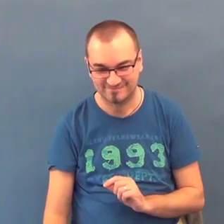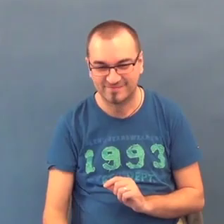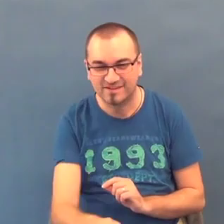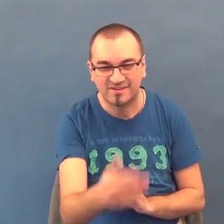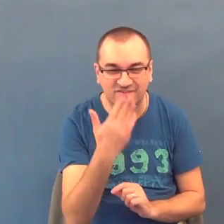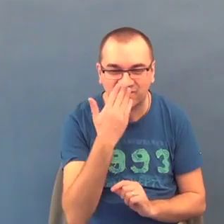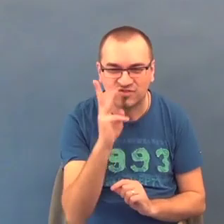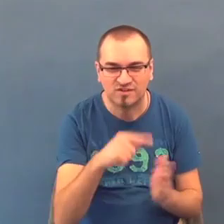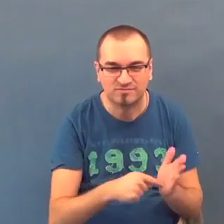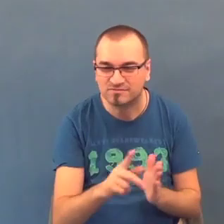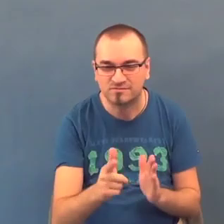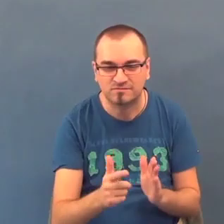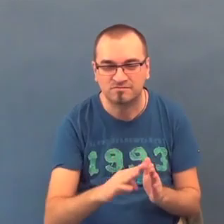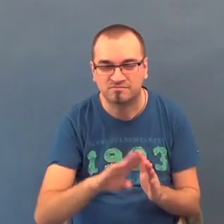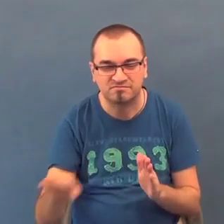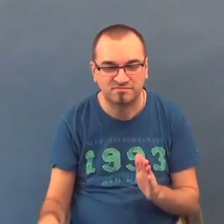Jak wygląda u ciebie cały wtorek?